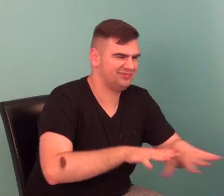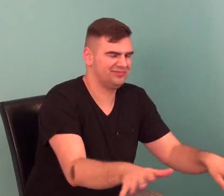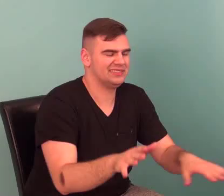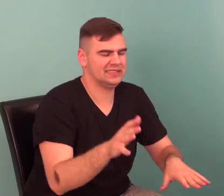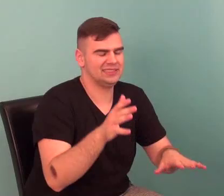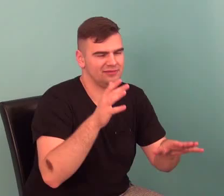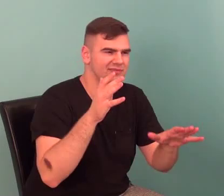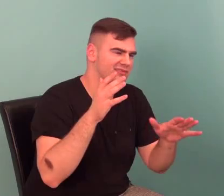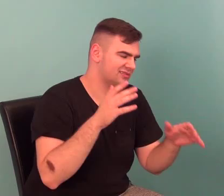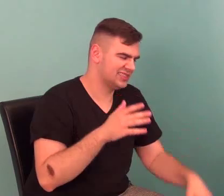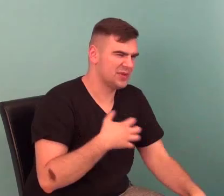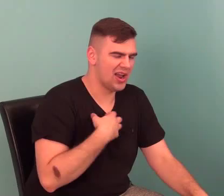Ała, kolano boli.